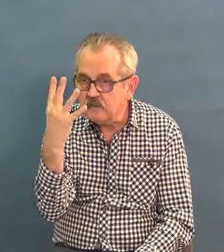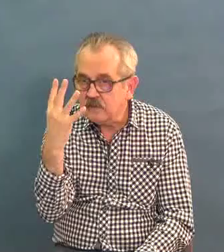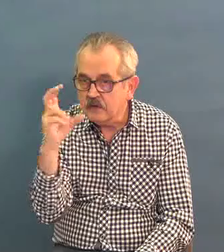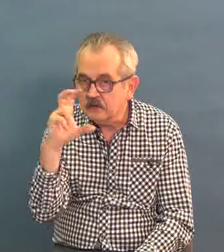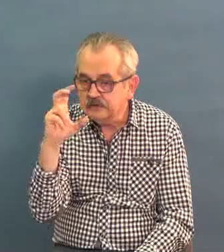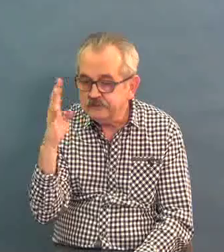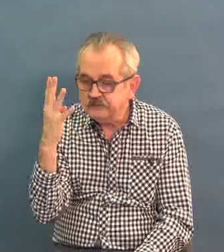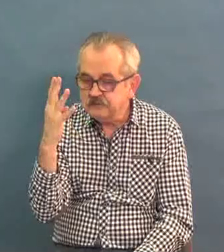Czwartek, czwartego.